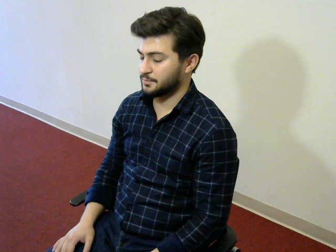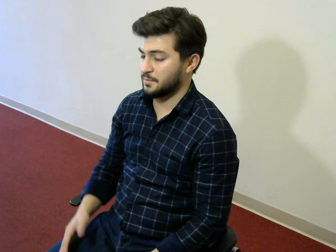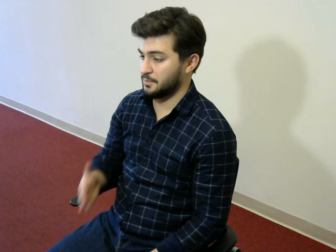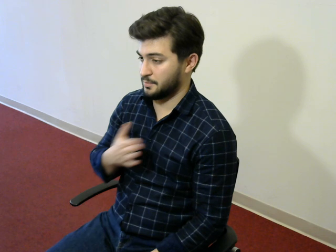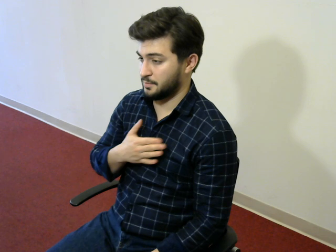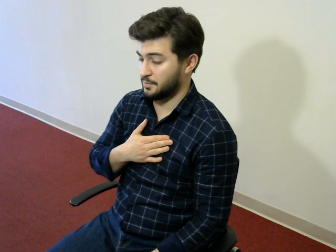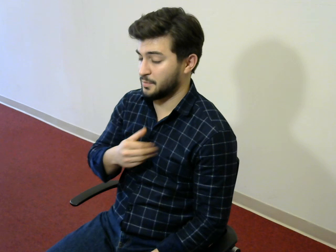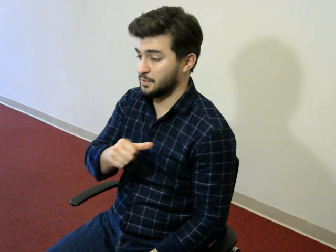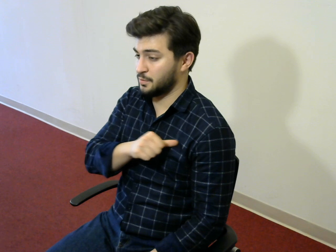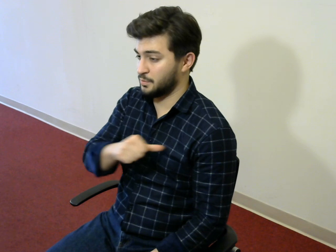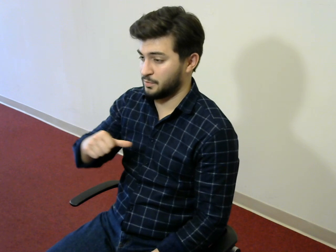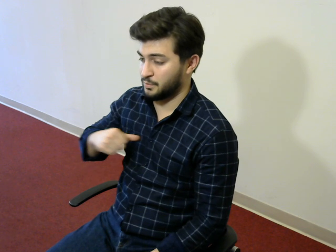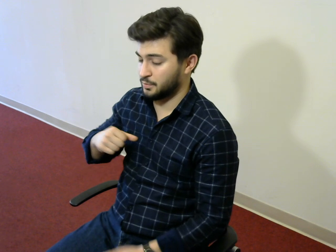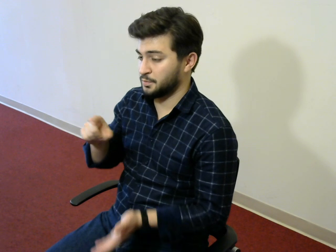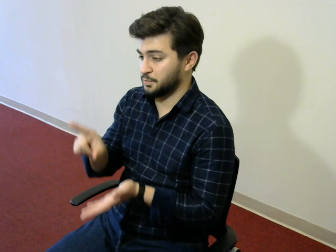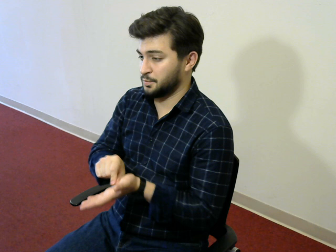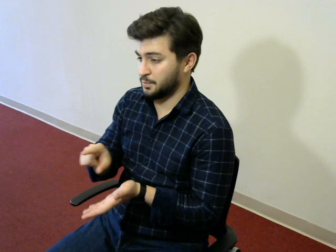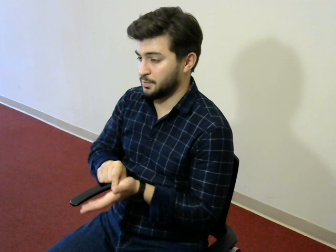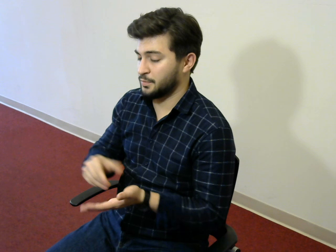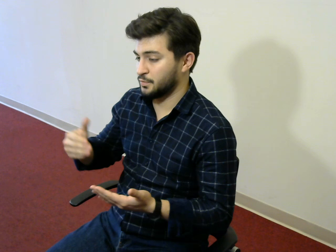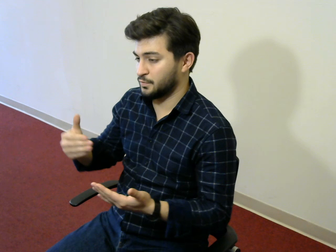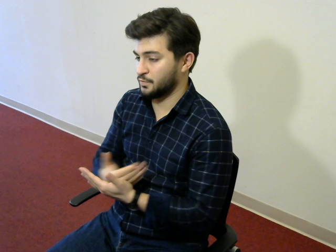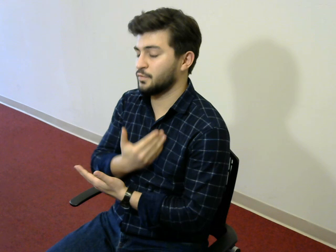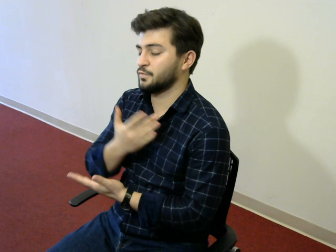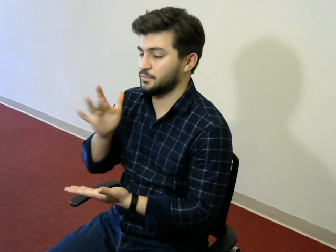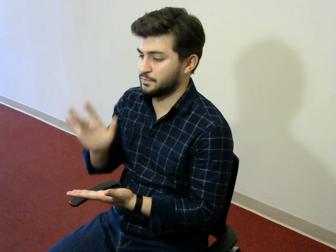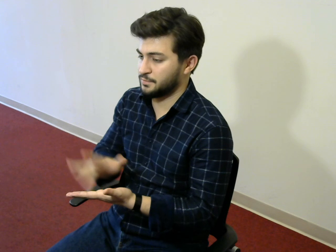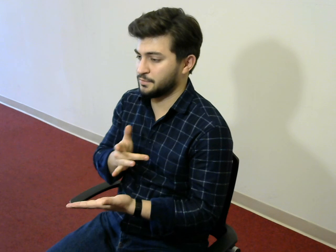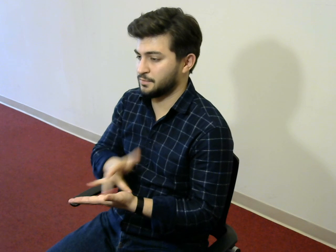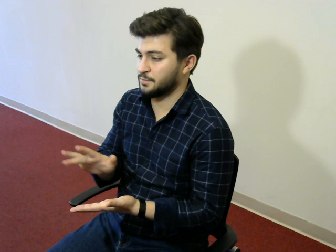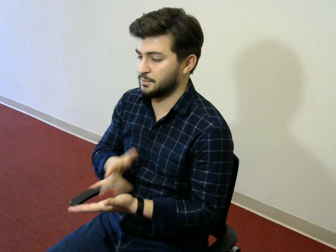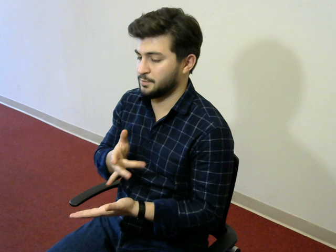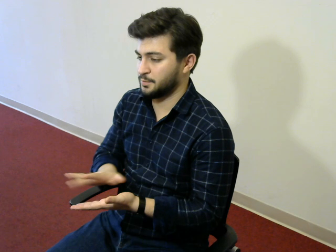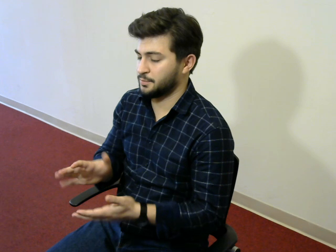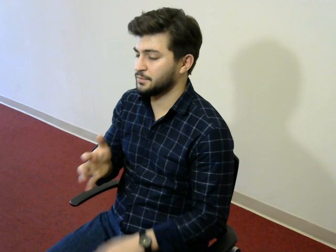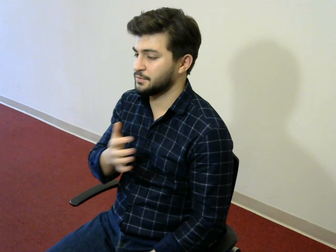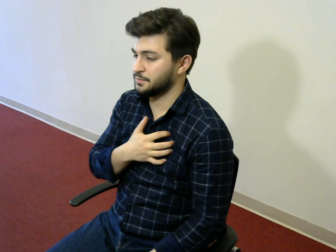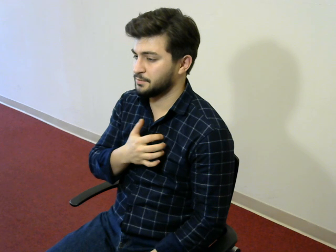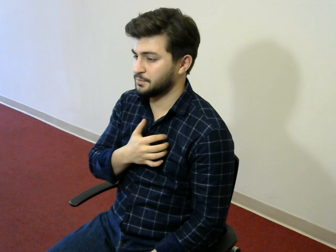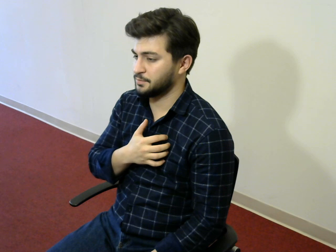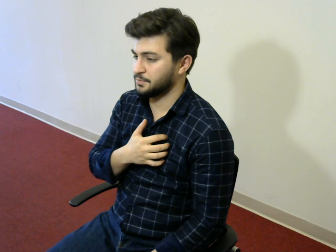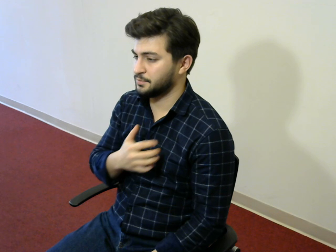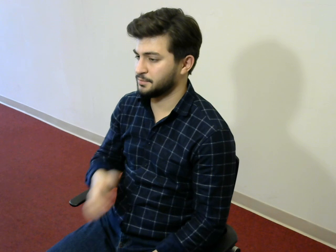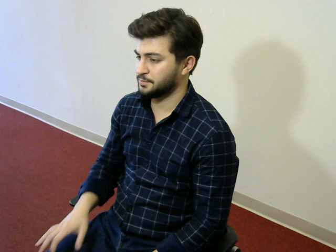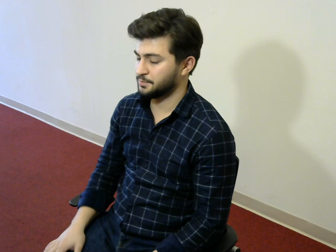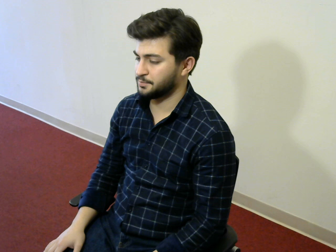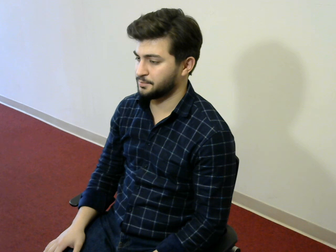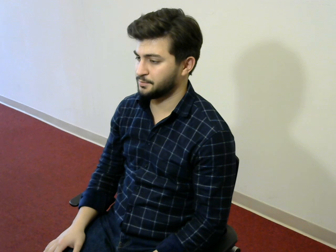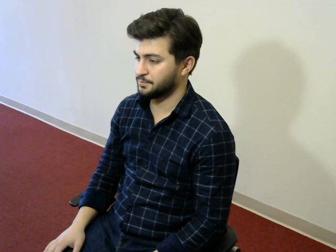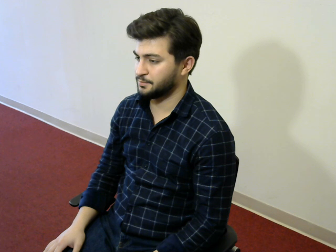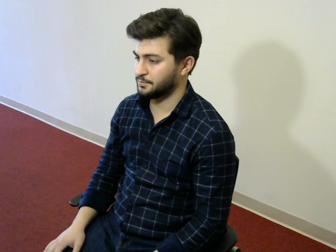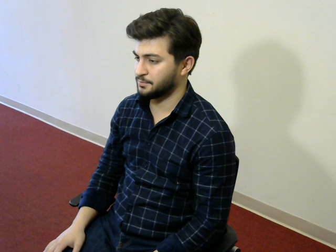Mən öz pensiyamı yenidən hesablatdırmaq istəyirəm